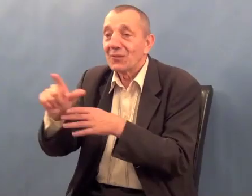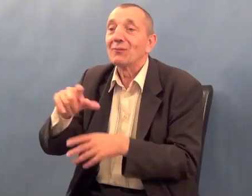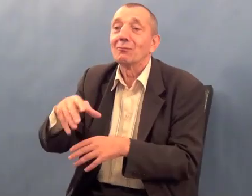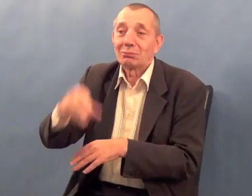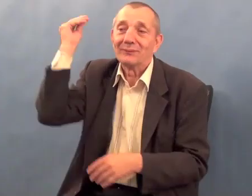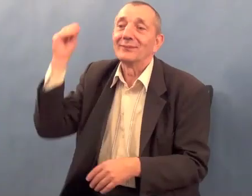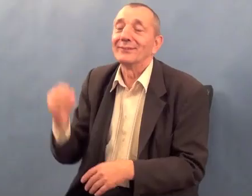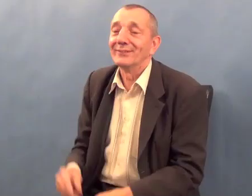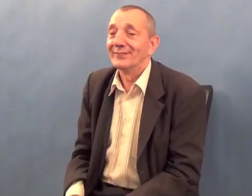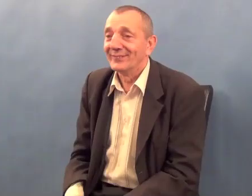Dwunasta, zabiera.